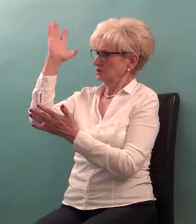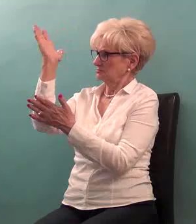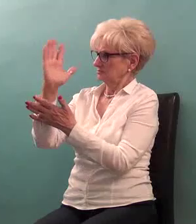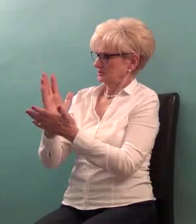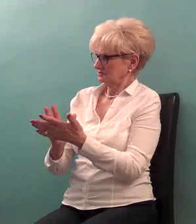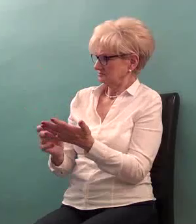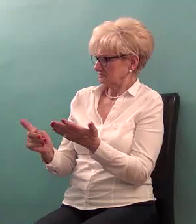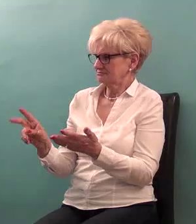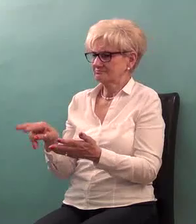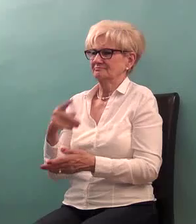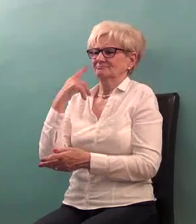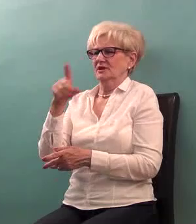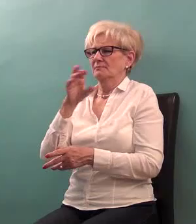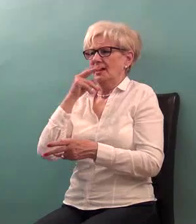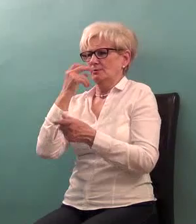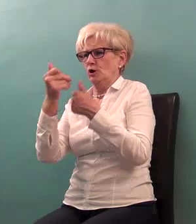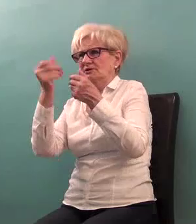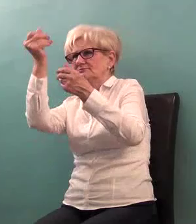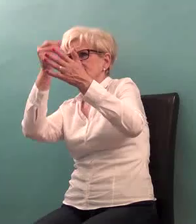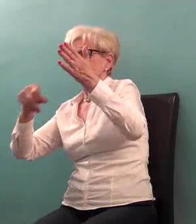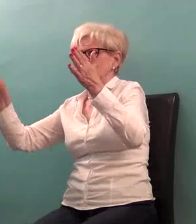Odwraca się i widzi pana, Charliego Chaplina, kitującego okno.